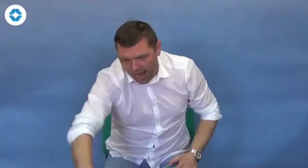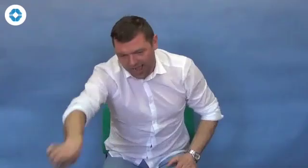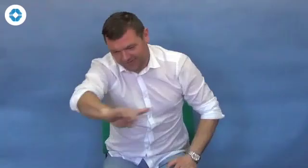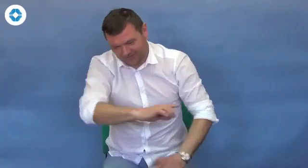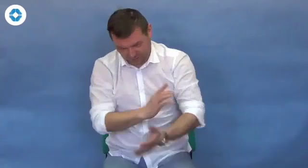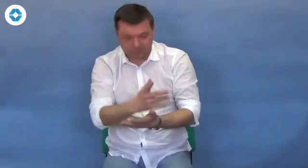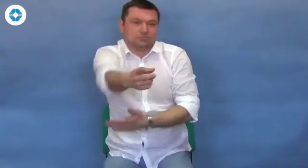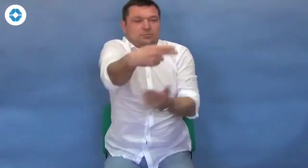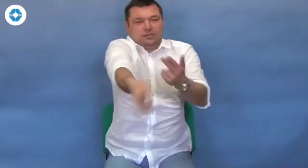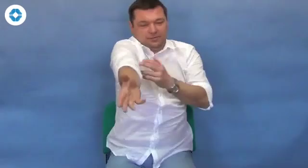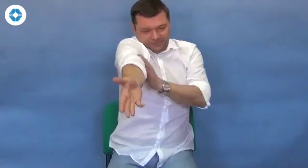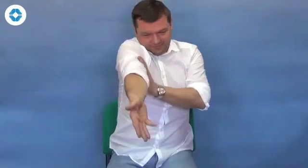Już masz odpowiedź.